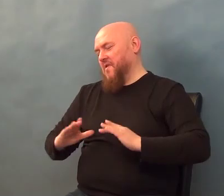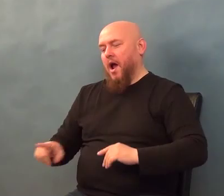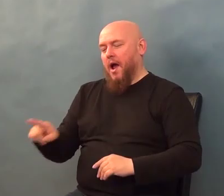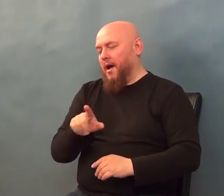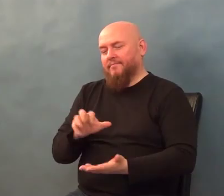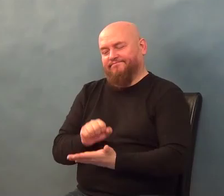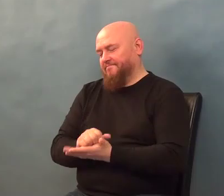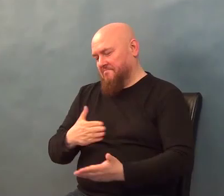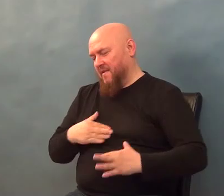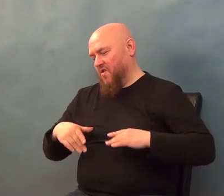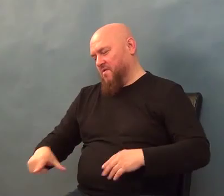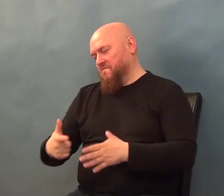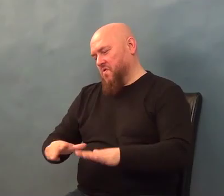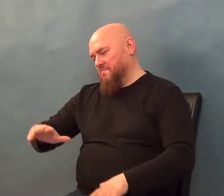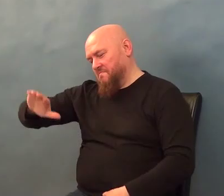Dwudziestego ósmego mam wolne.